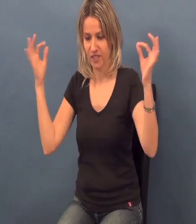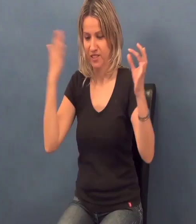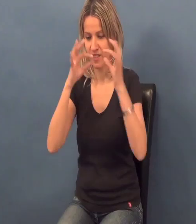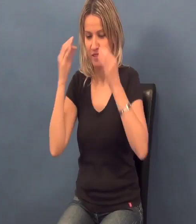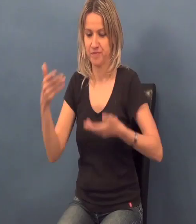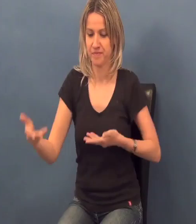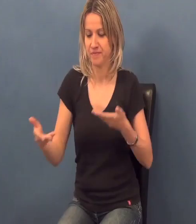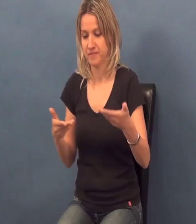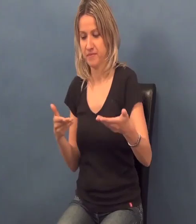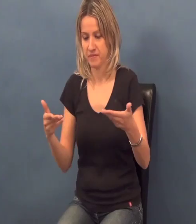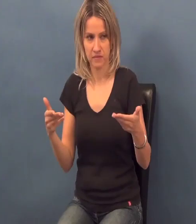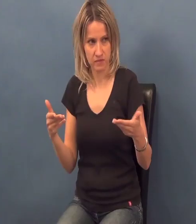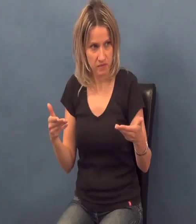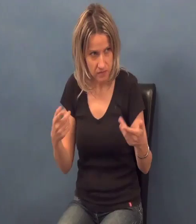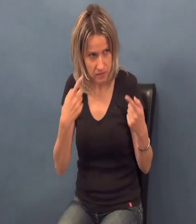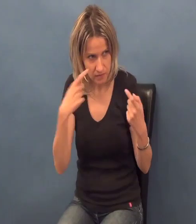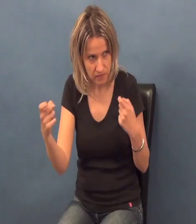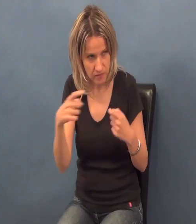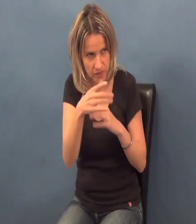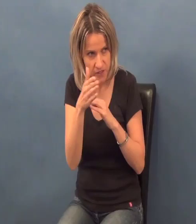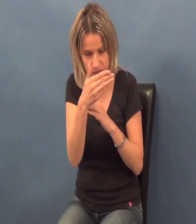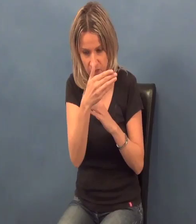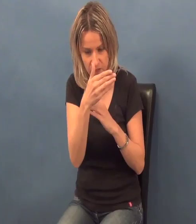Kot podchodzi i zauważa rybkę.